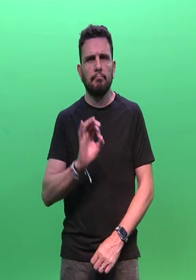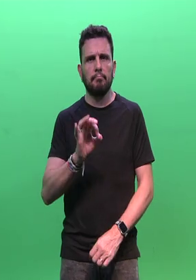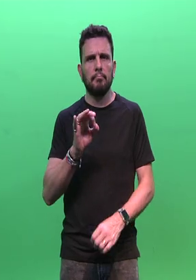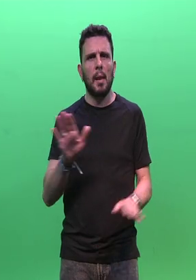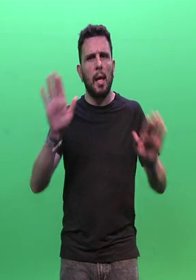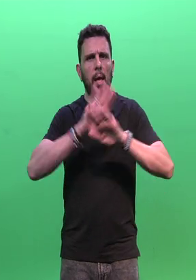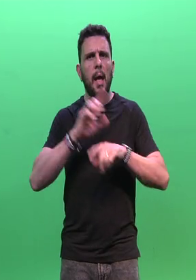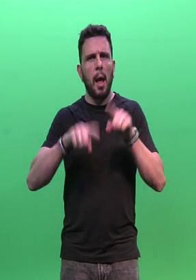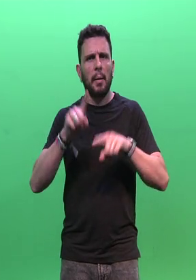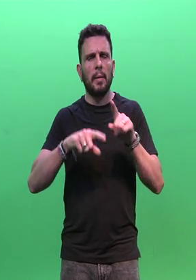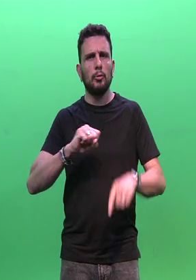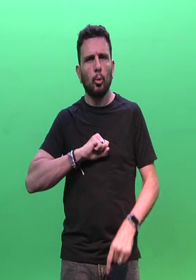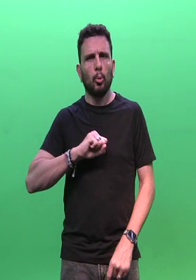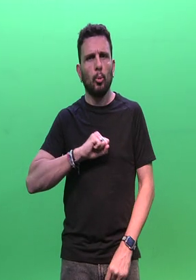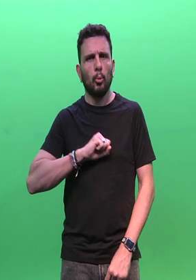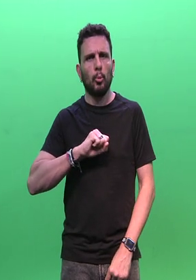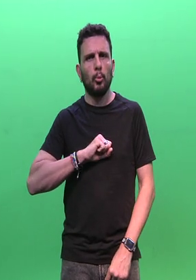Sí, de vegades a la nit tinc tos.